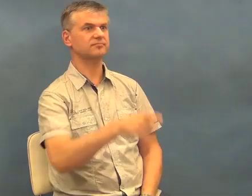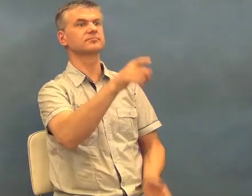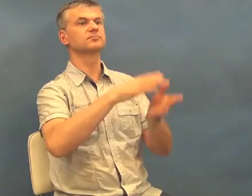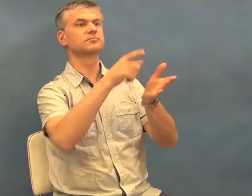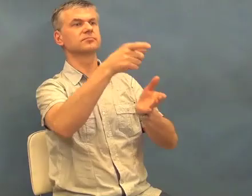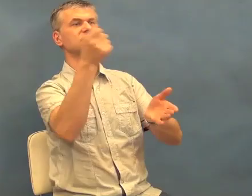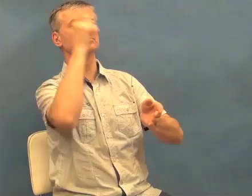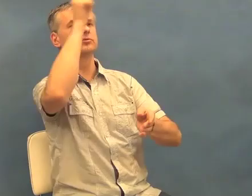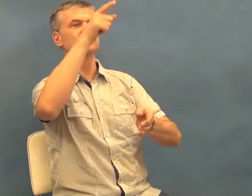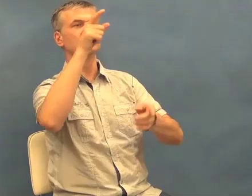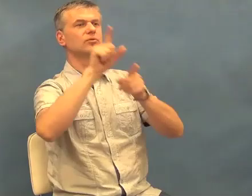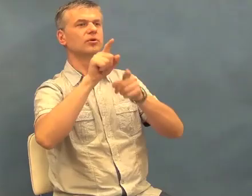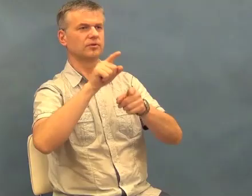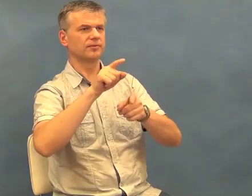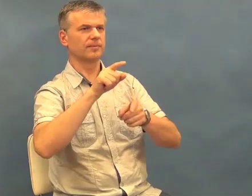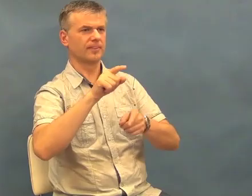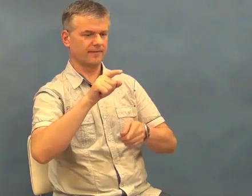Na przykład, jedziesz do...